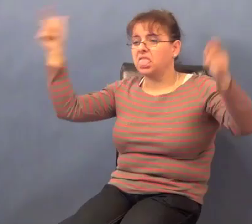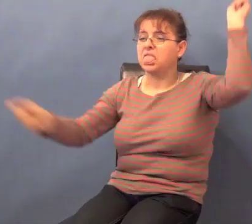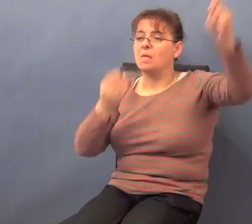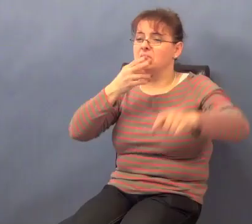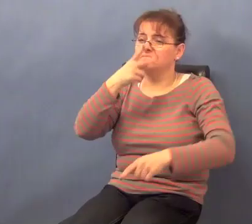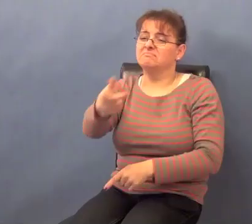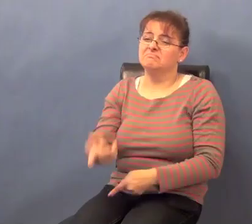Na basenie się wygłupiają.